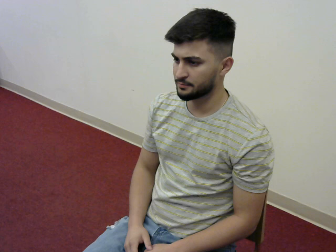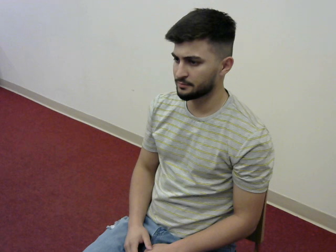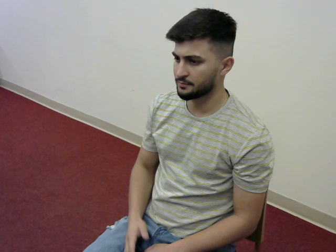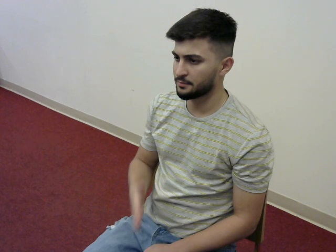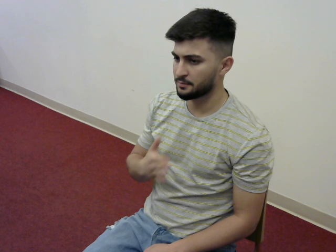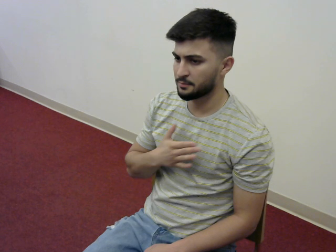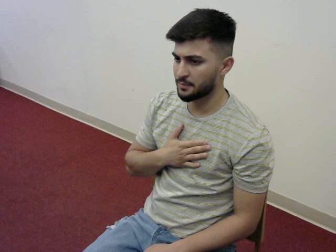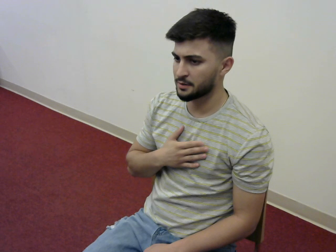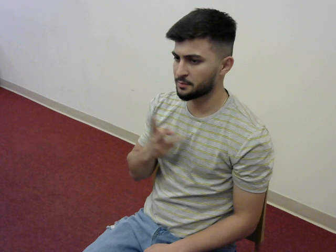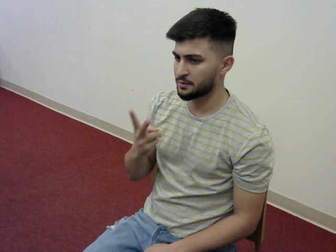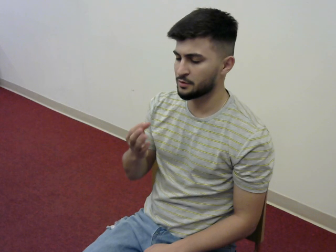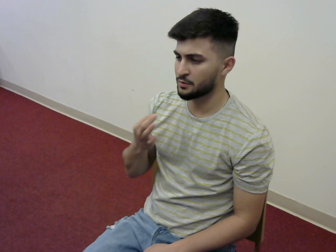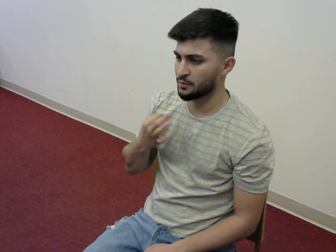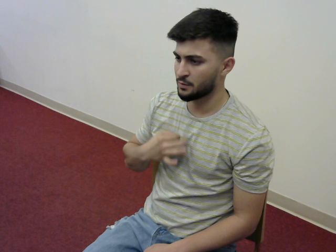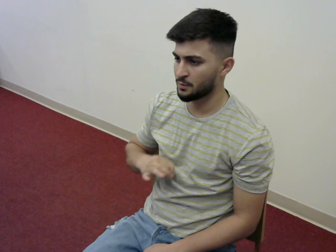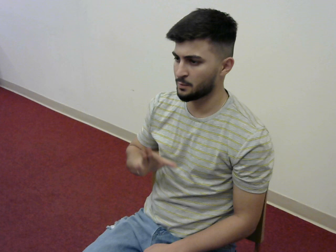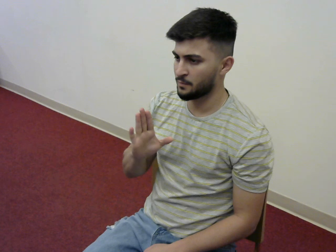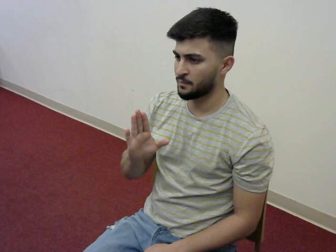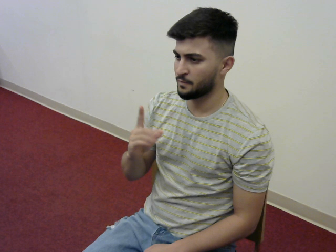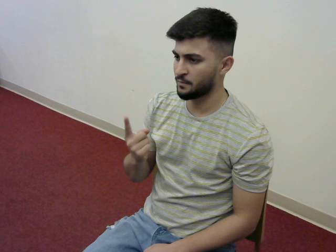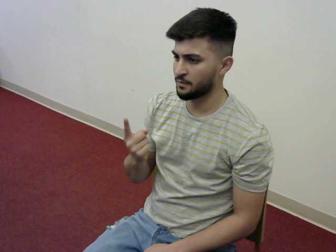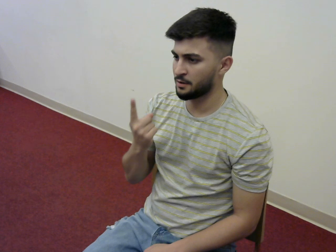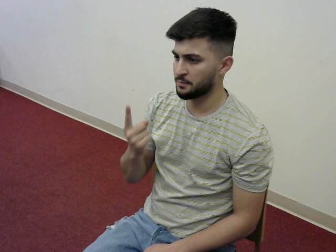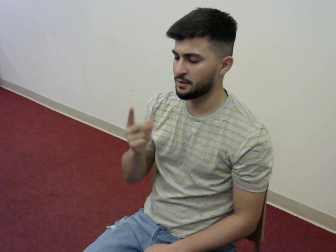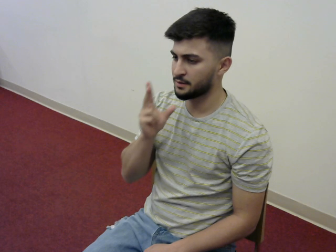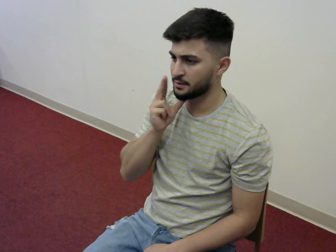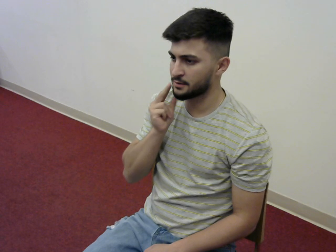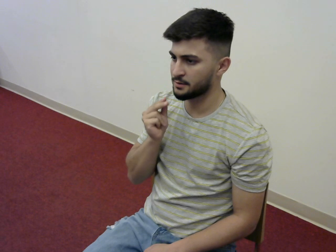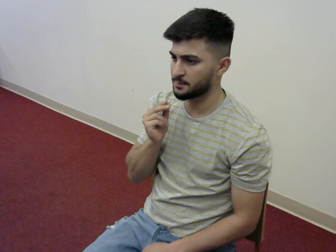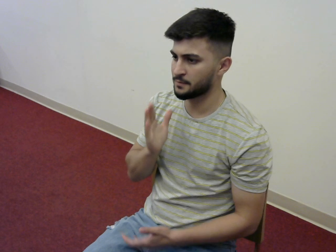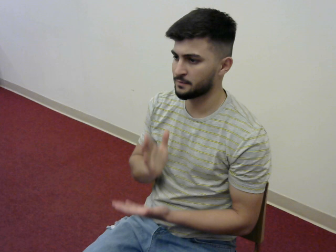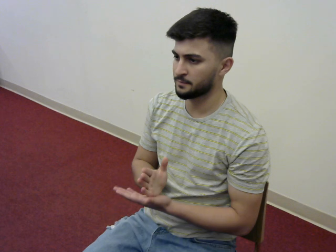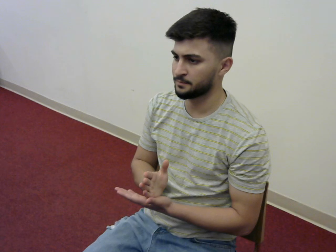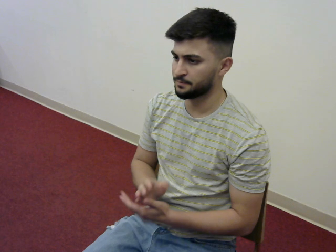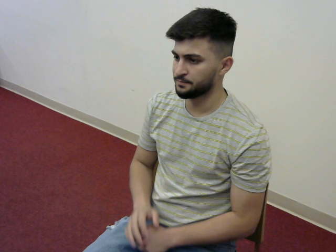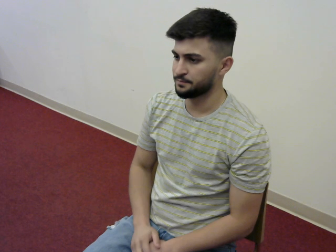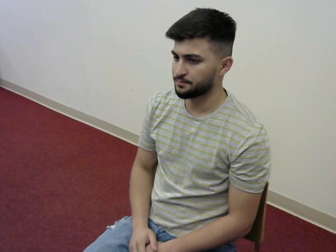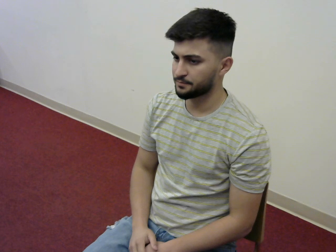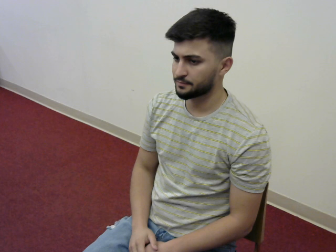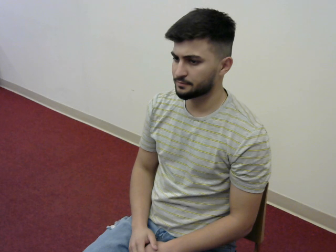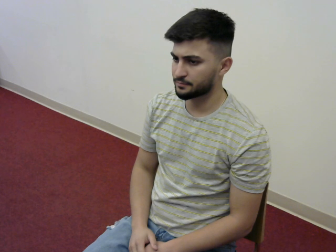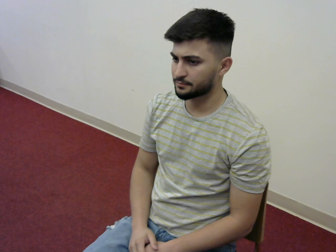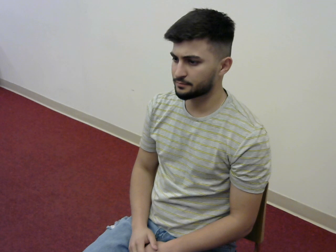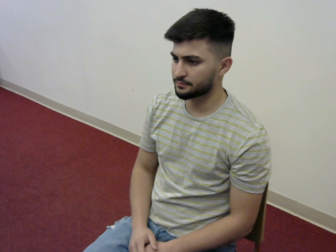Mənim 2 oğlum və 1 qızım var